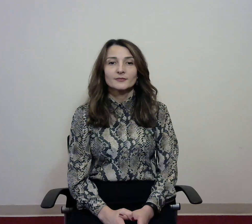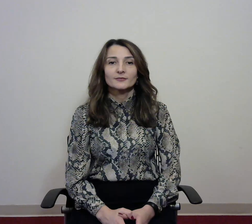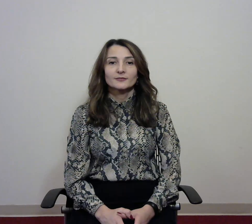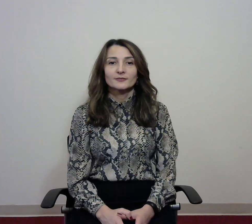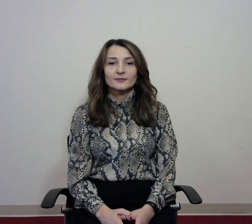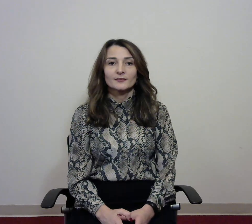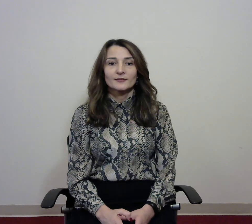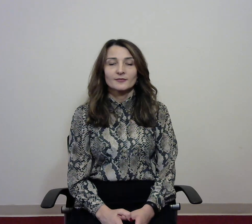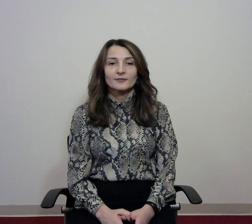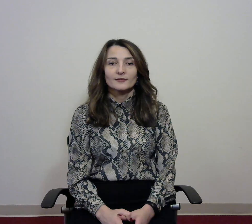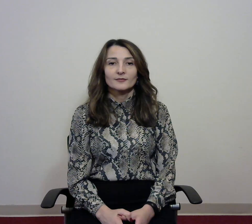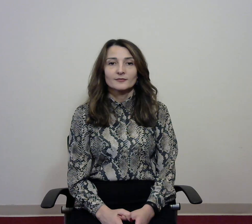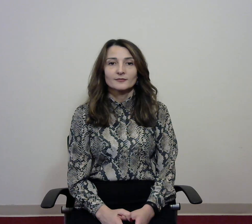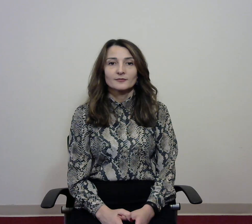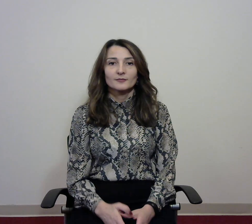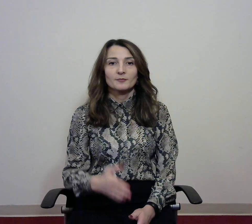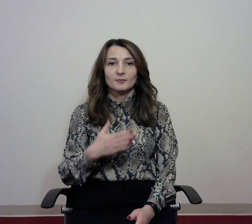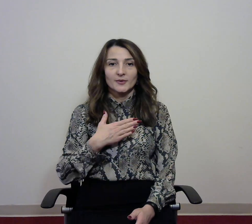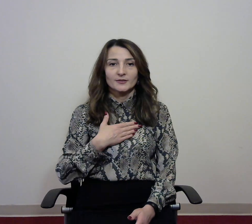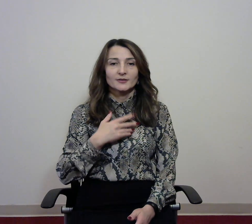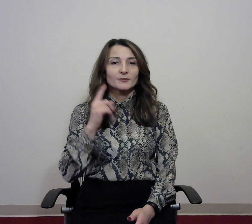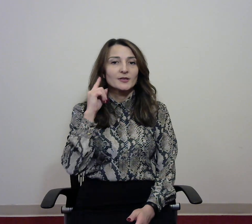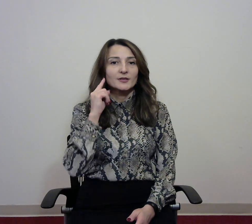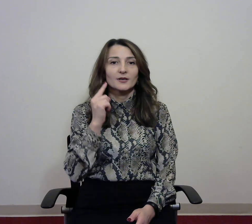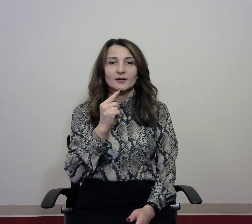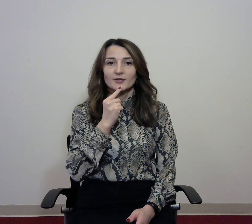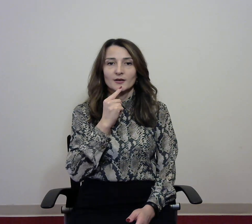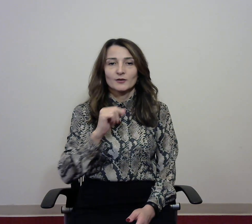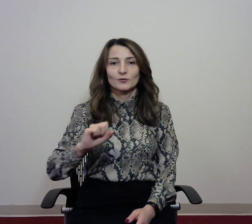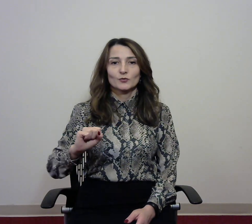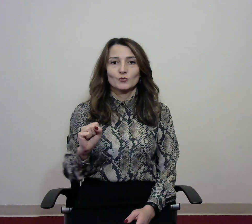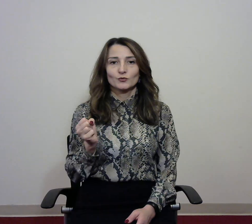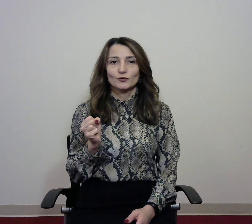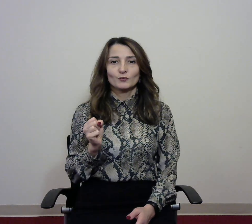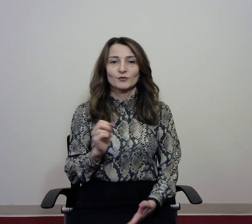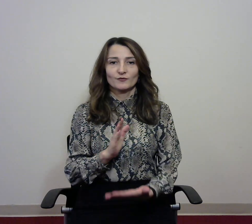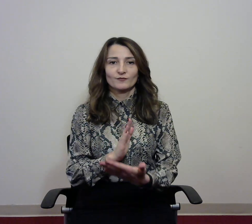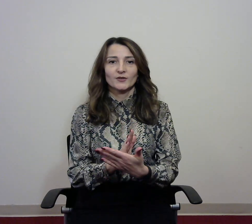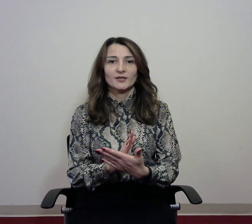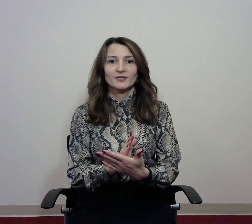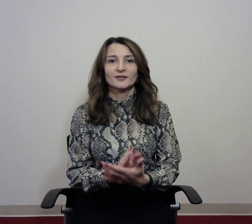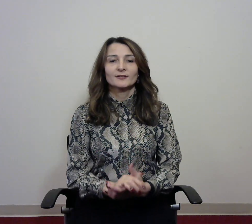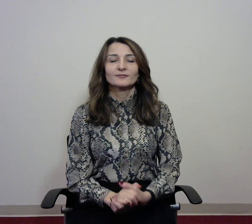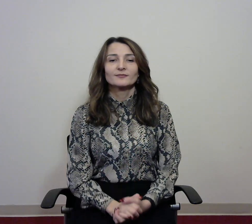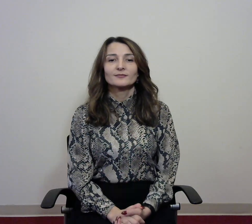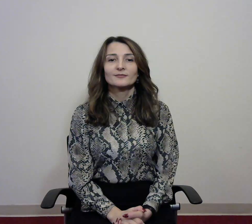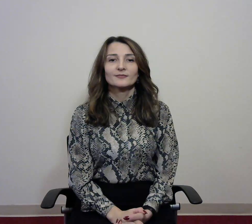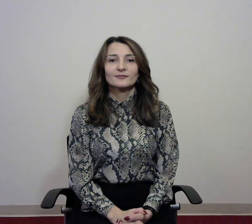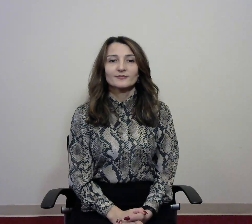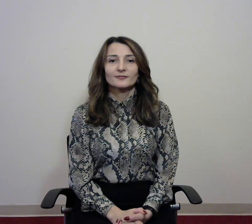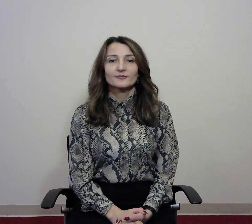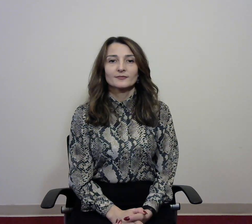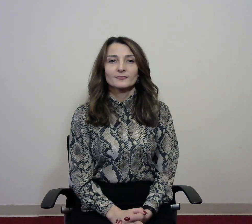Mənim eşitmə məhdudiyyətli dostlarım var